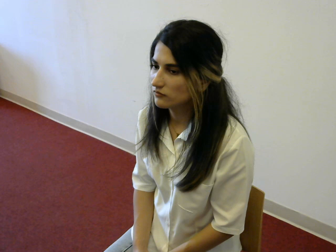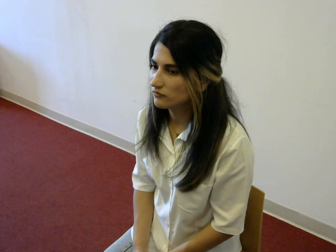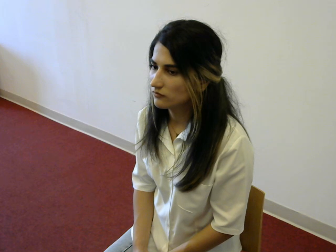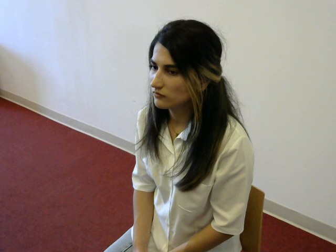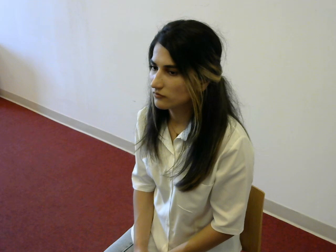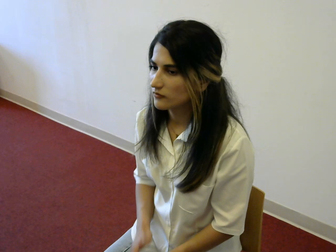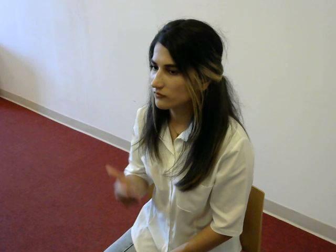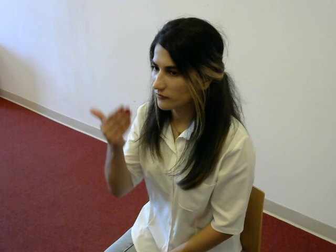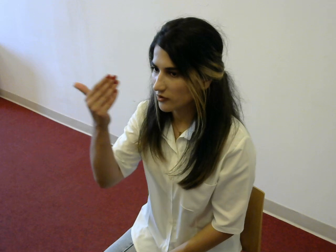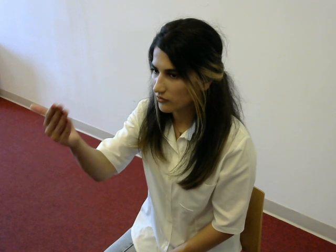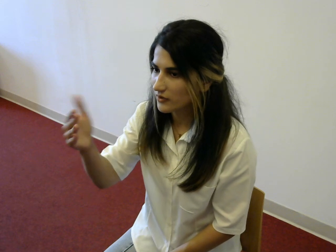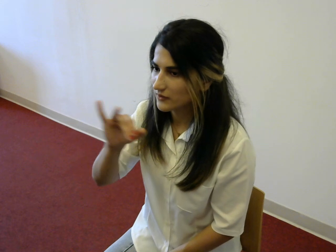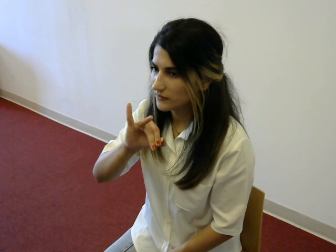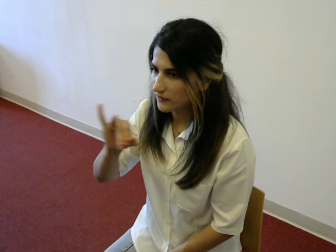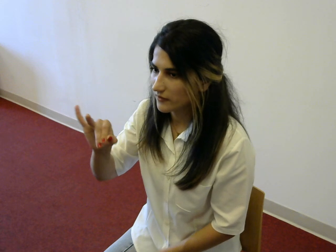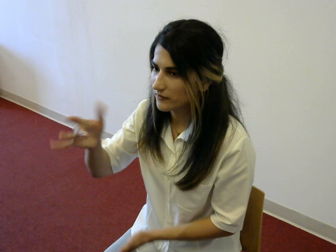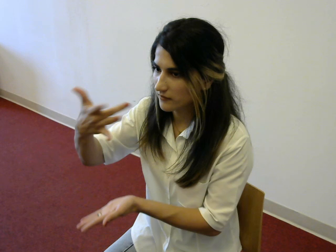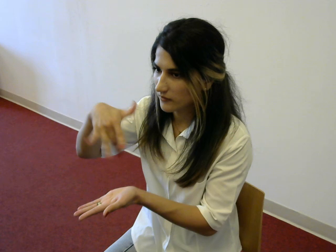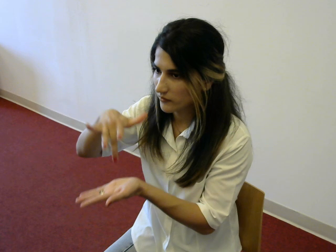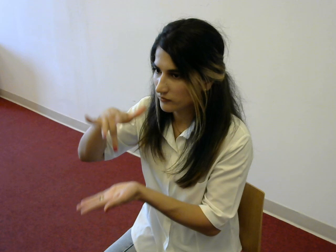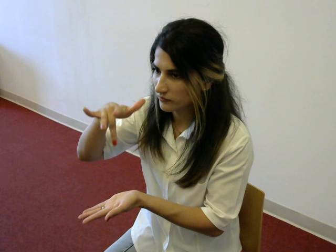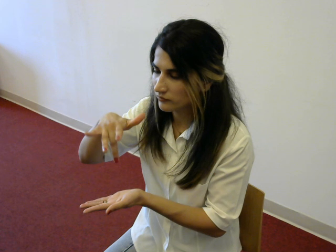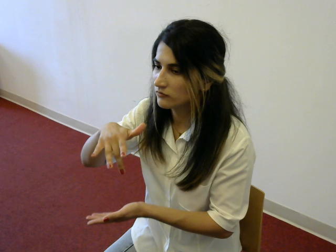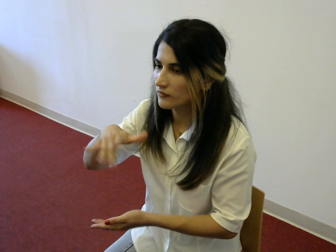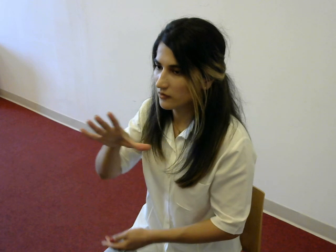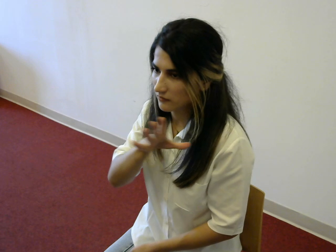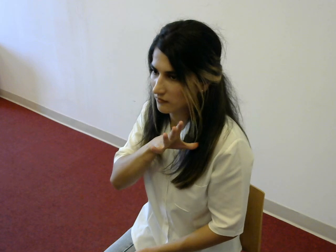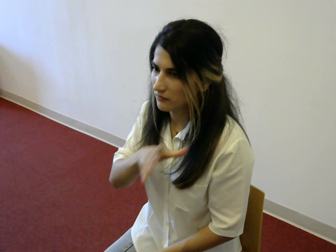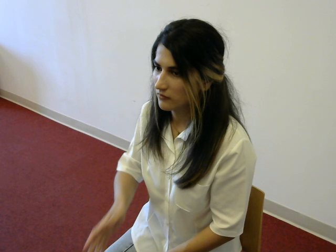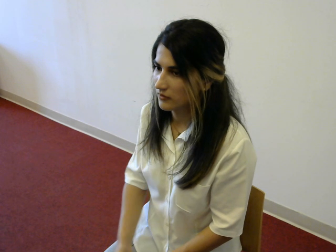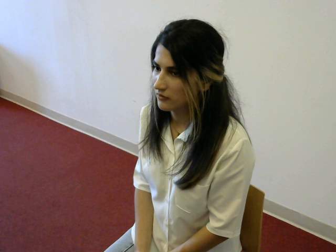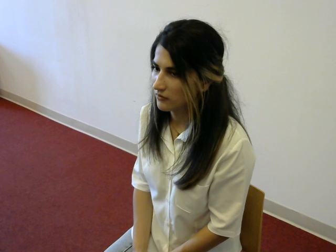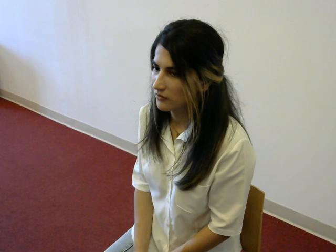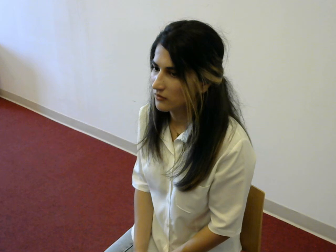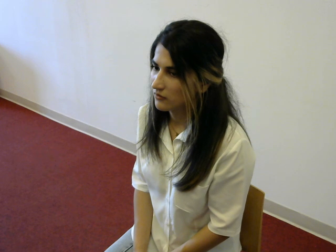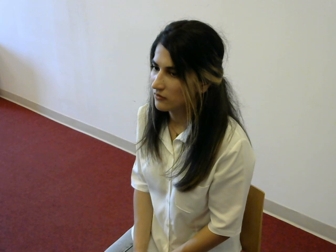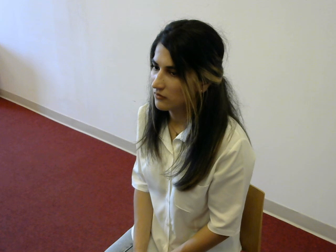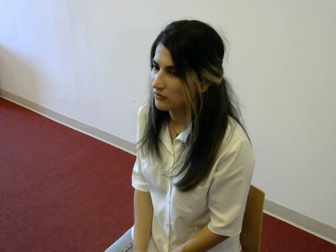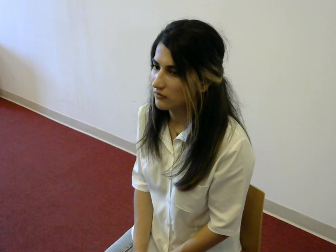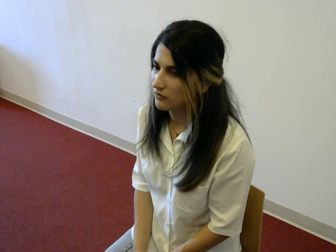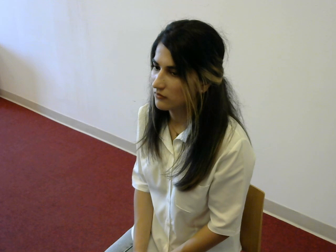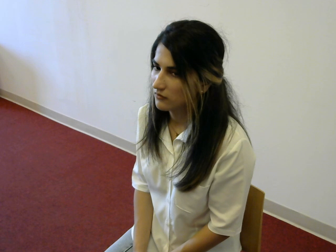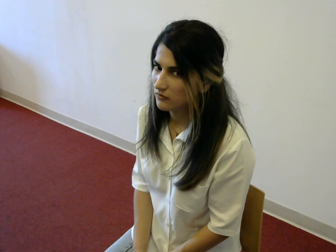Siz İçərişəhərdə olmusuz?